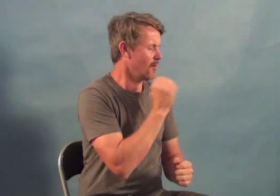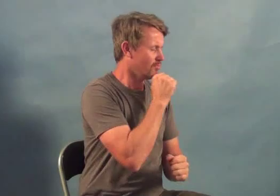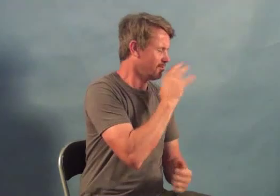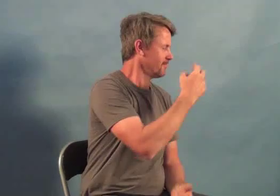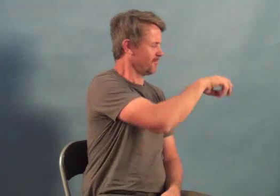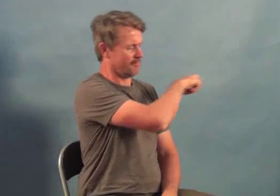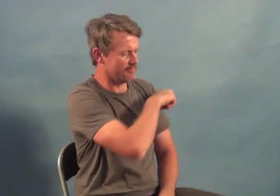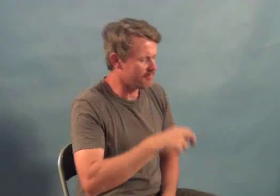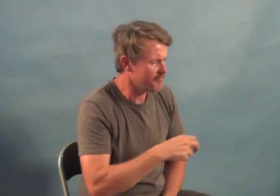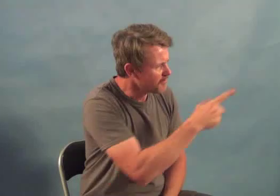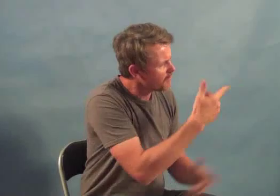Nie, babcia, babcia wyszła i wskazała na szybę.